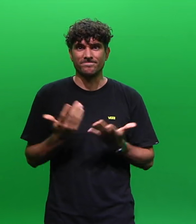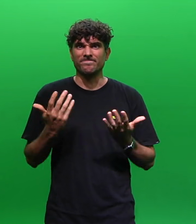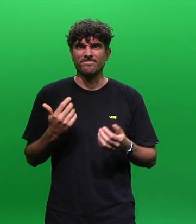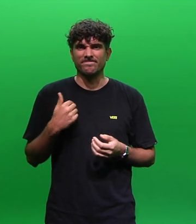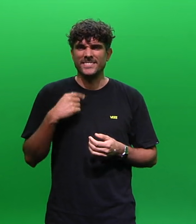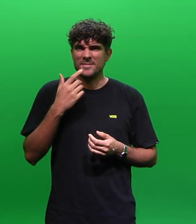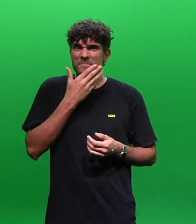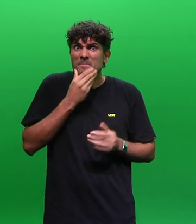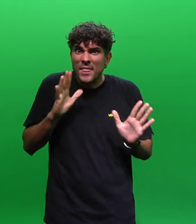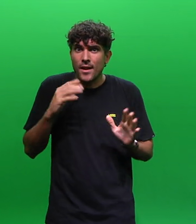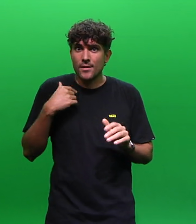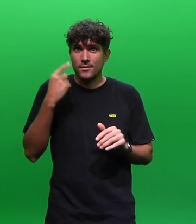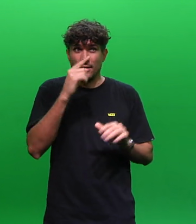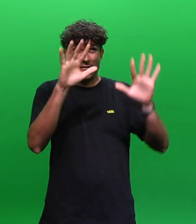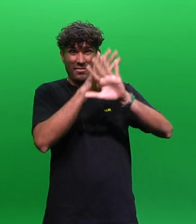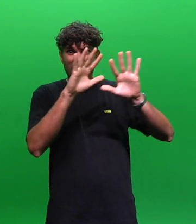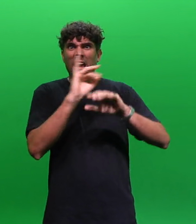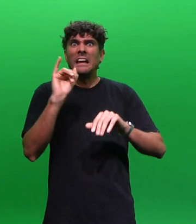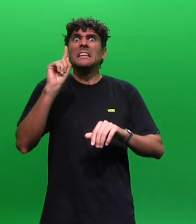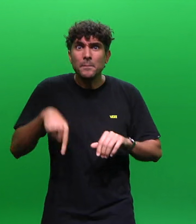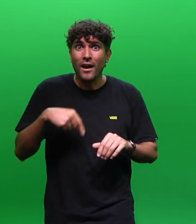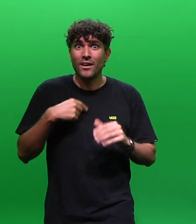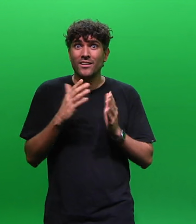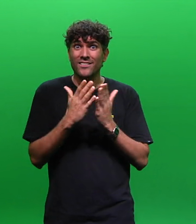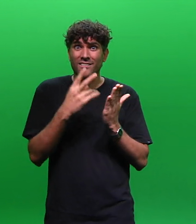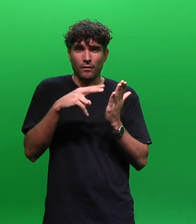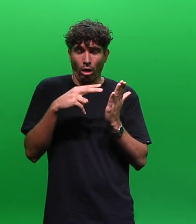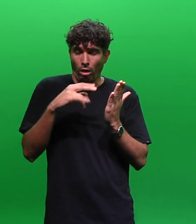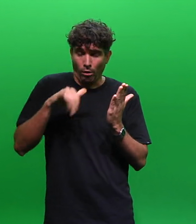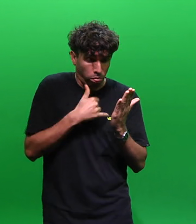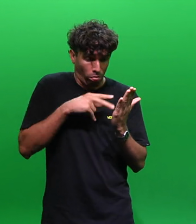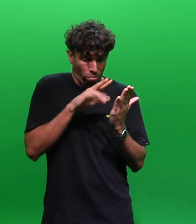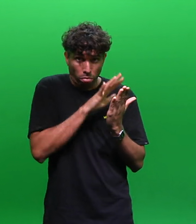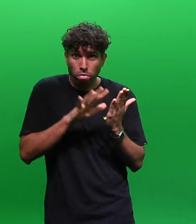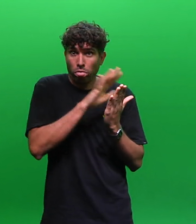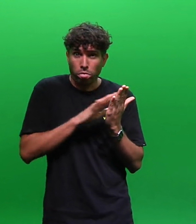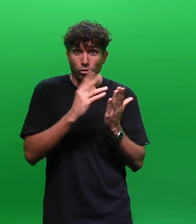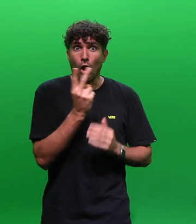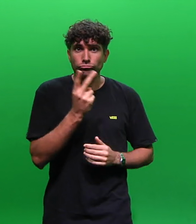Em sembla que veig borrós, i quan llegeixo tinc la vista cansada ràpidament i aleshores veig borrós, em passen les dues coses.